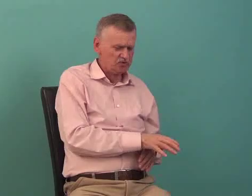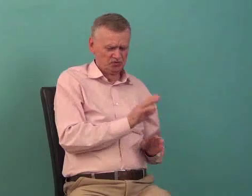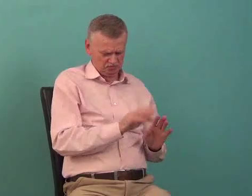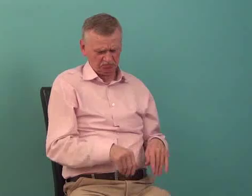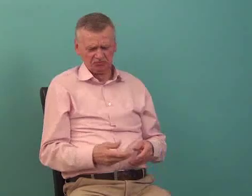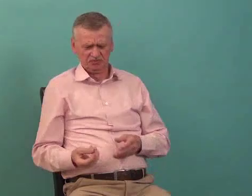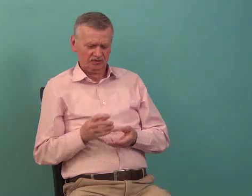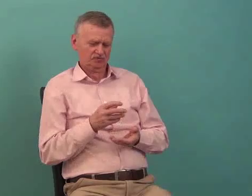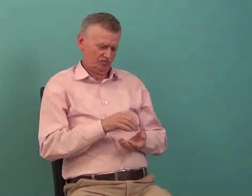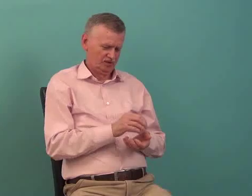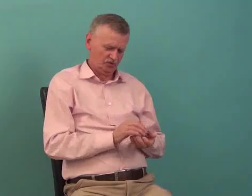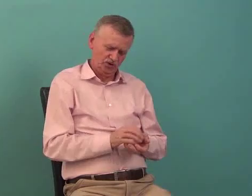Wyciera gruszkę i odkłada.